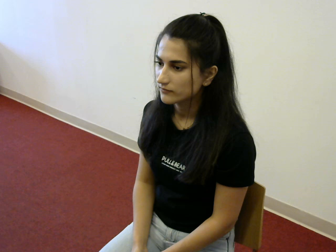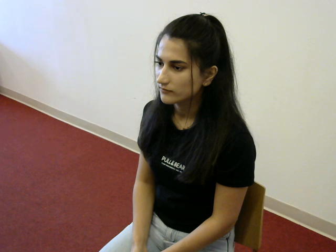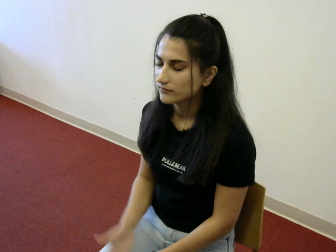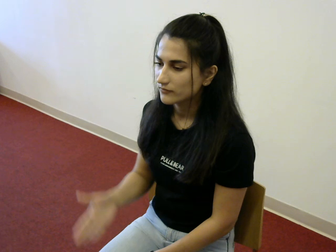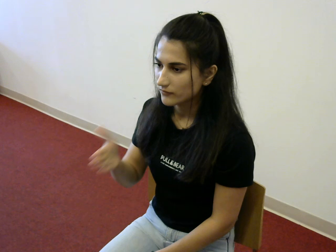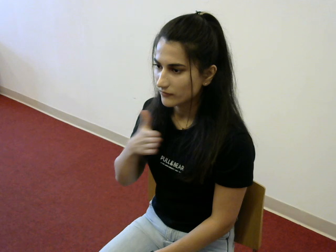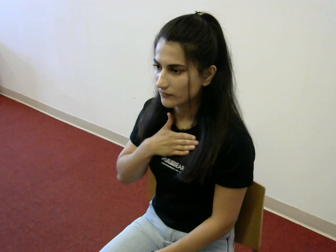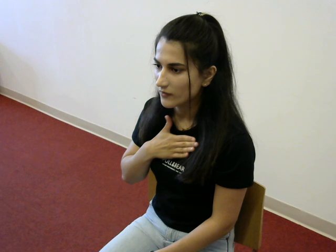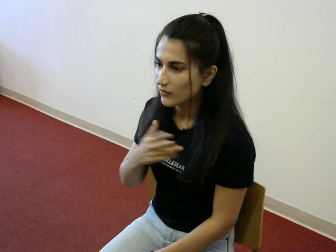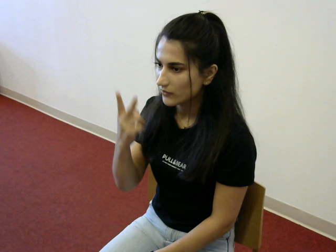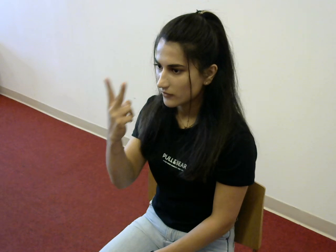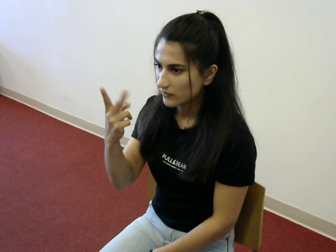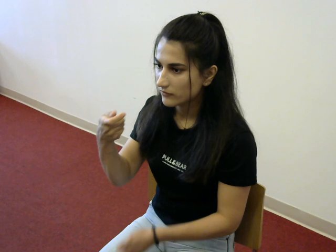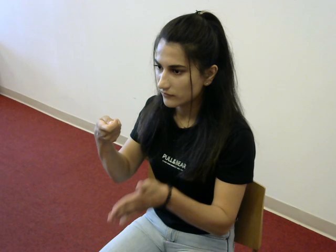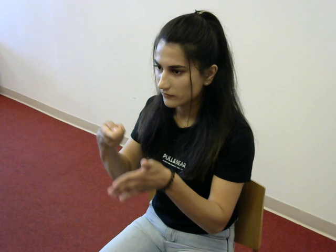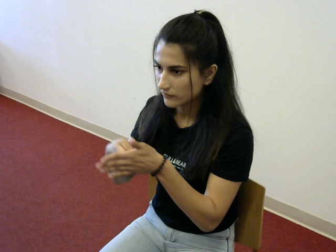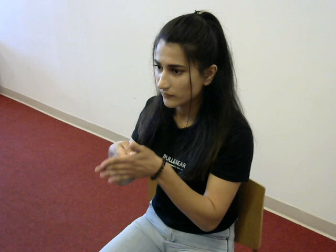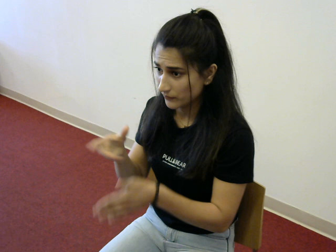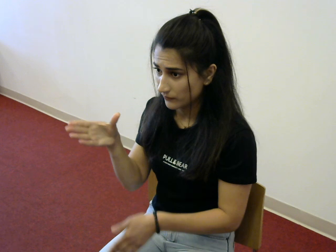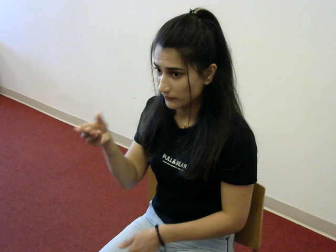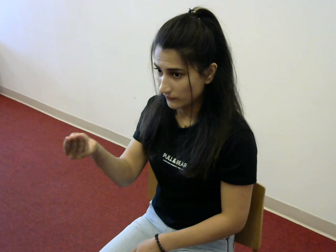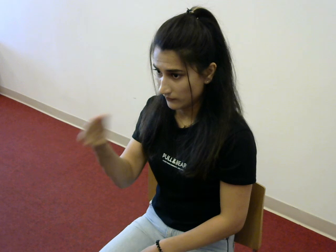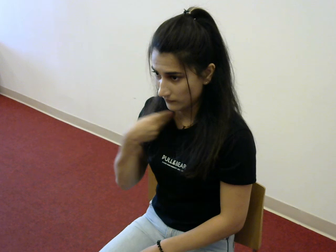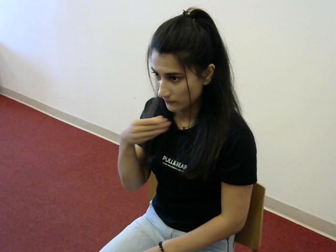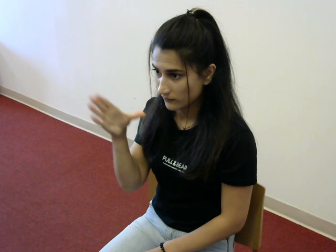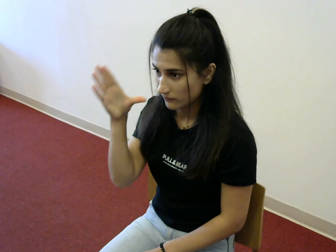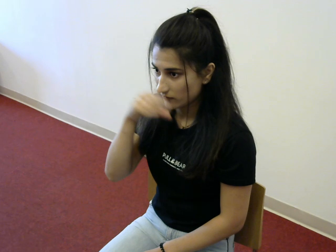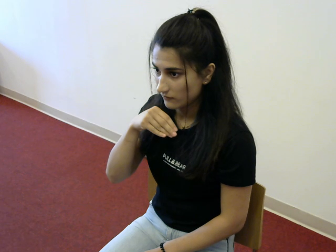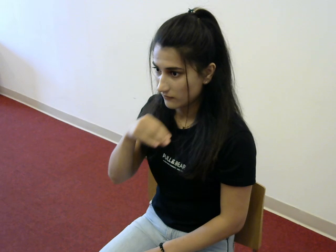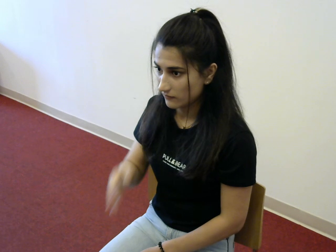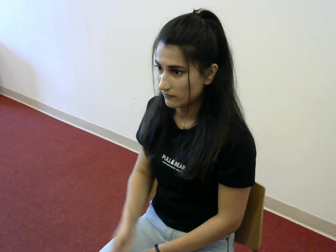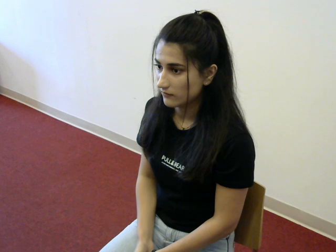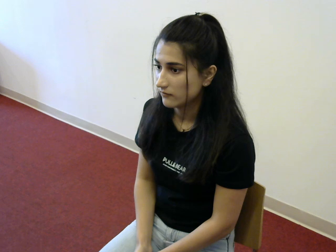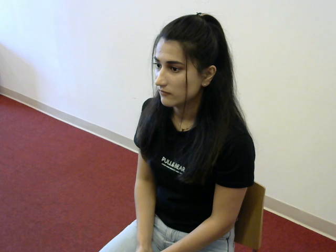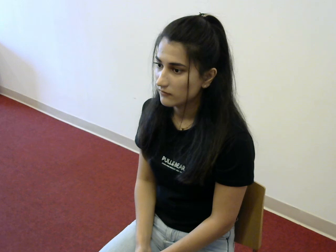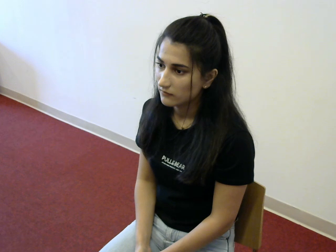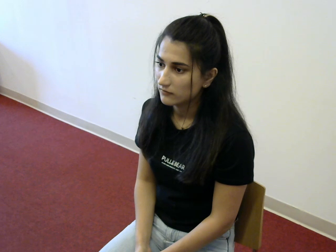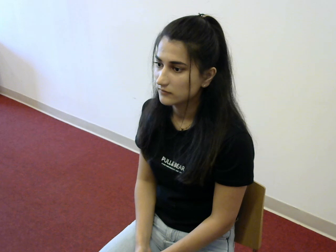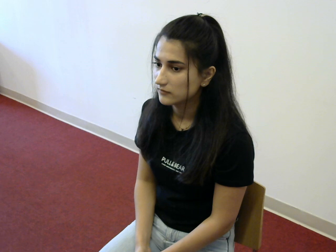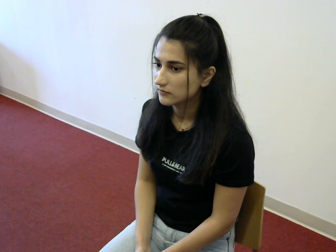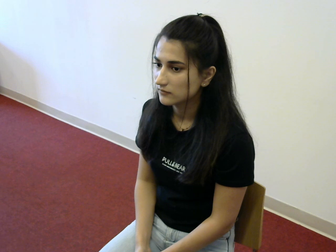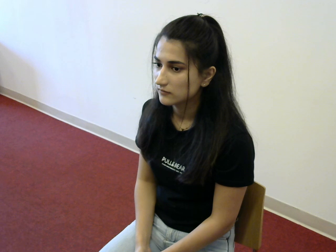Mənə 2 bilet verə bilərsinizmi?